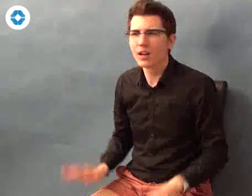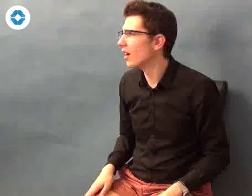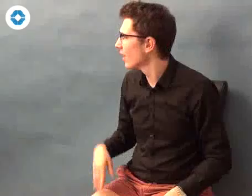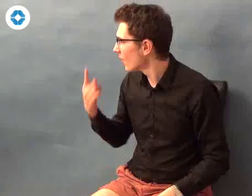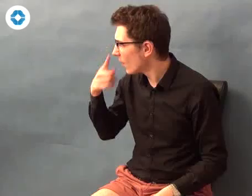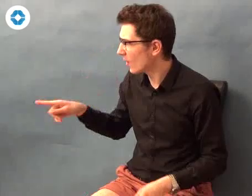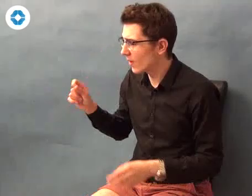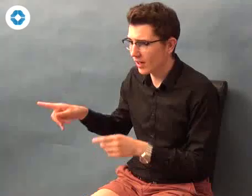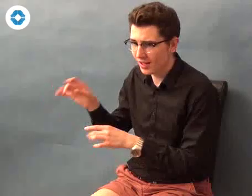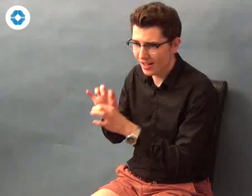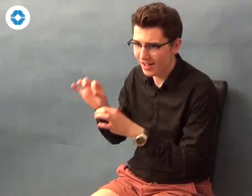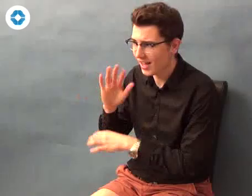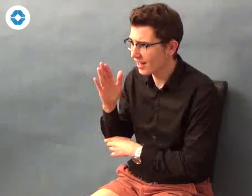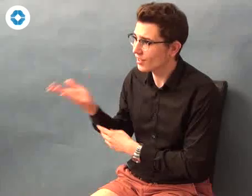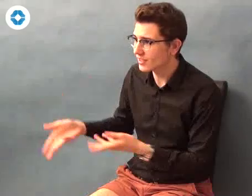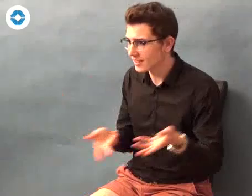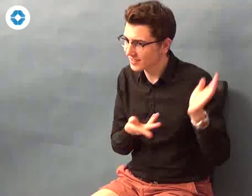Ona zauważa, że on jest szklarzem i prosi go o pomoc.